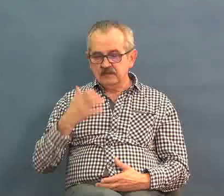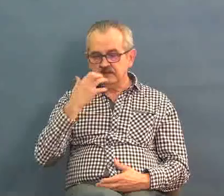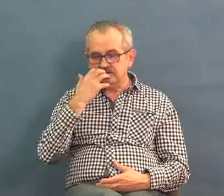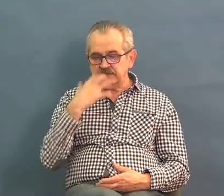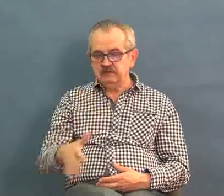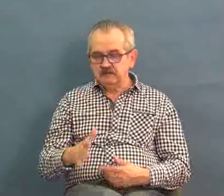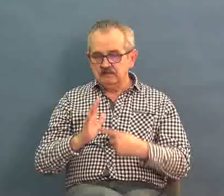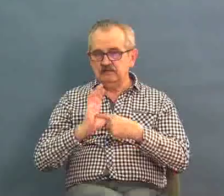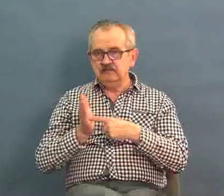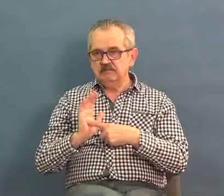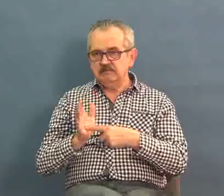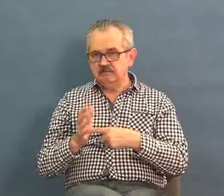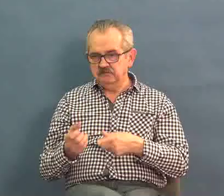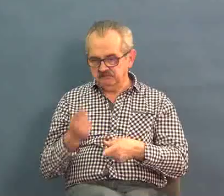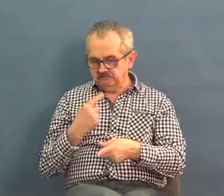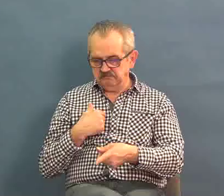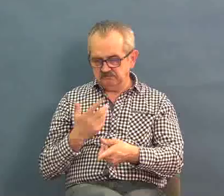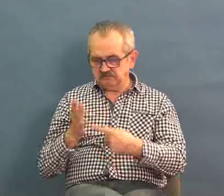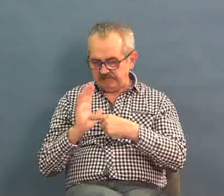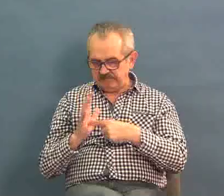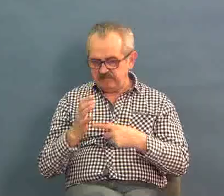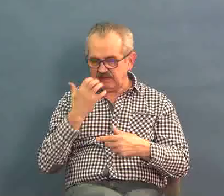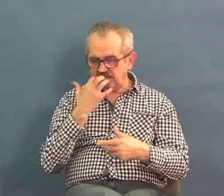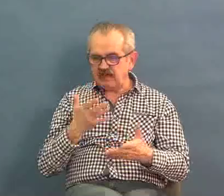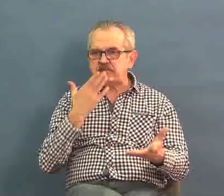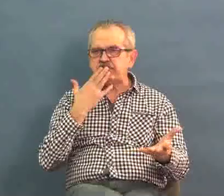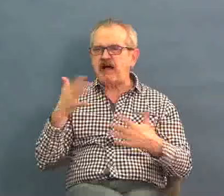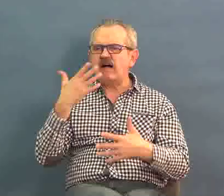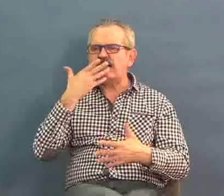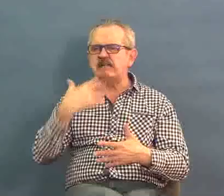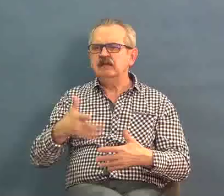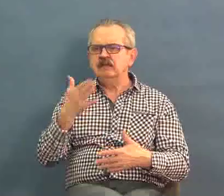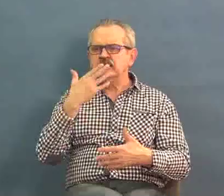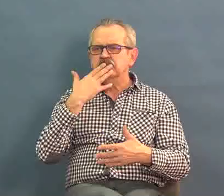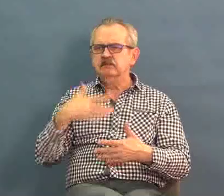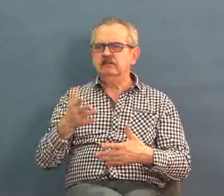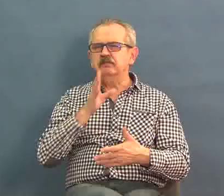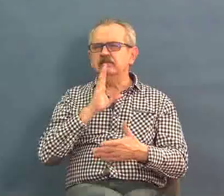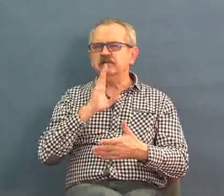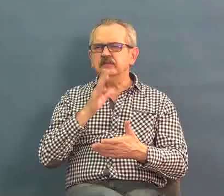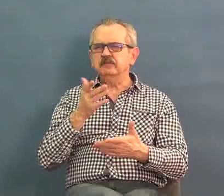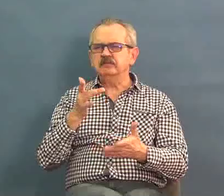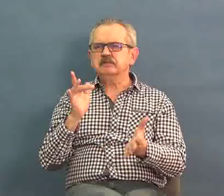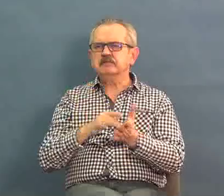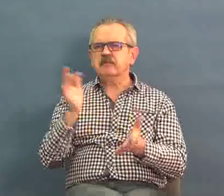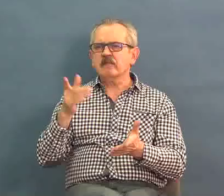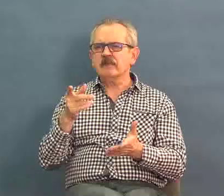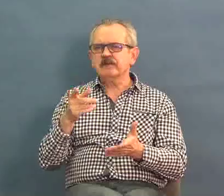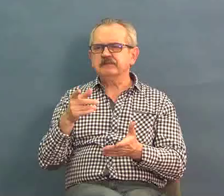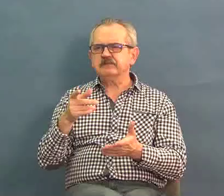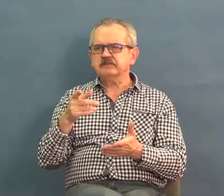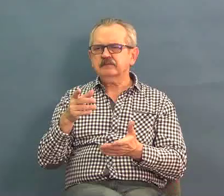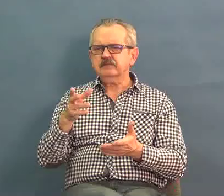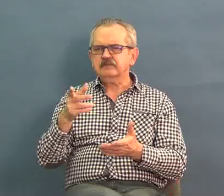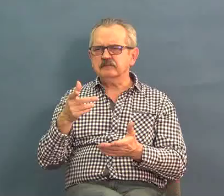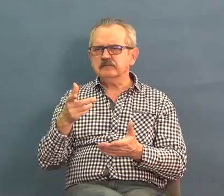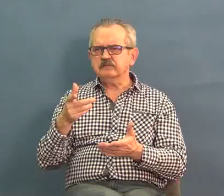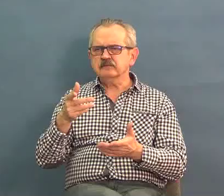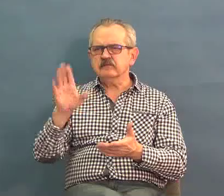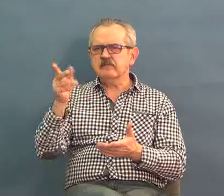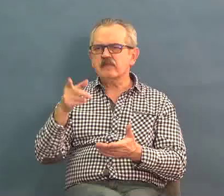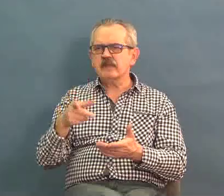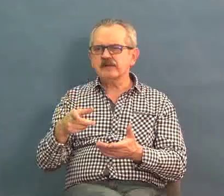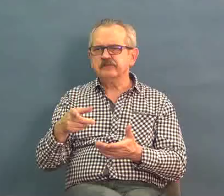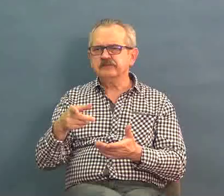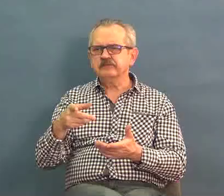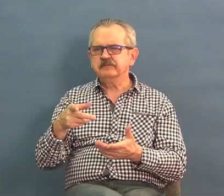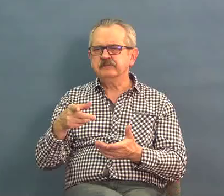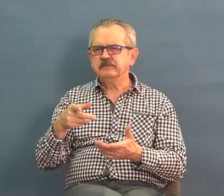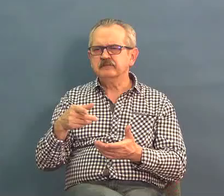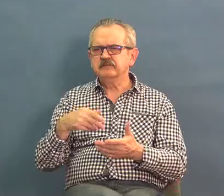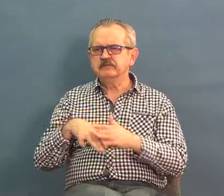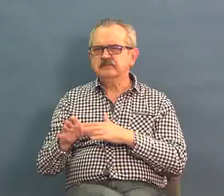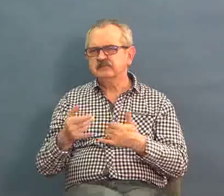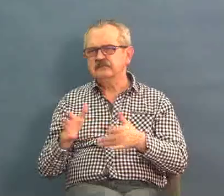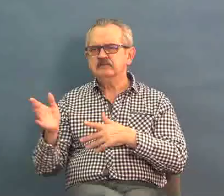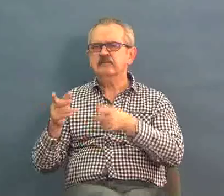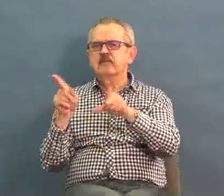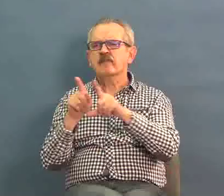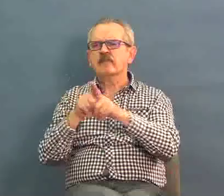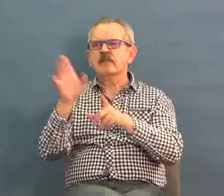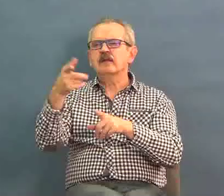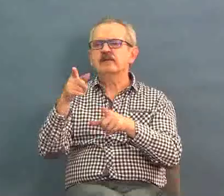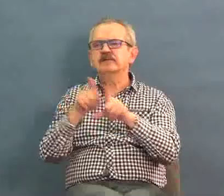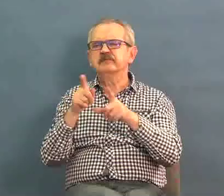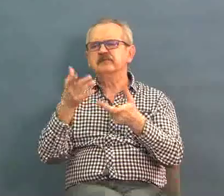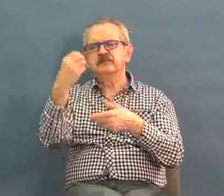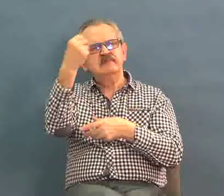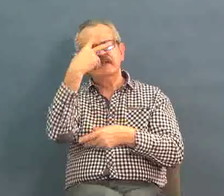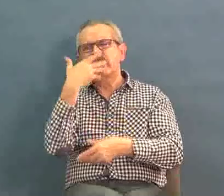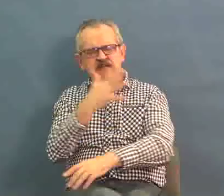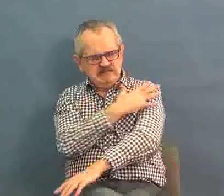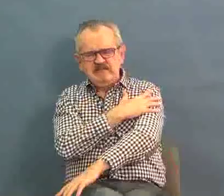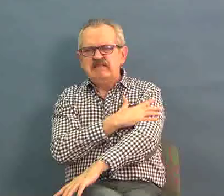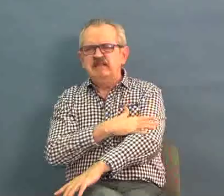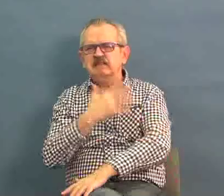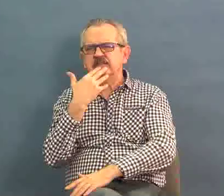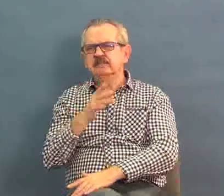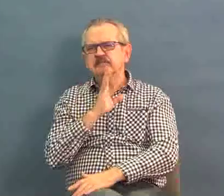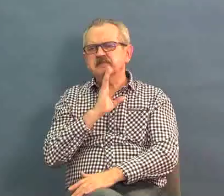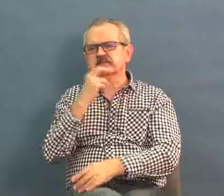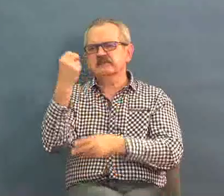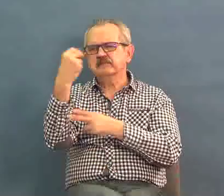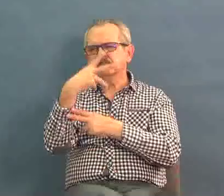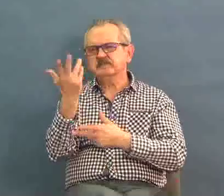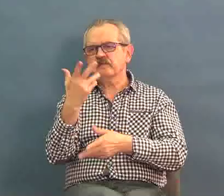Gorący wiatrak, nie wolno dotykać, może chodzi o to, że na tym terenie słońce mocno grzeje i można spalić skórę, należy iść inną drogą, ponieważ można spalić skórę.